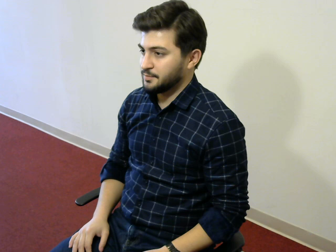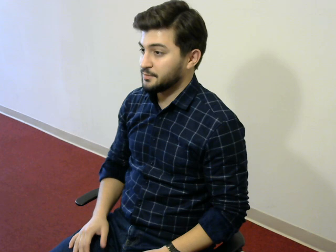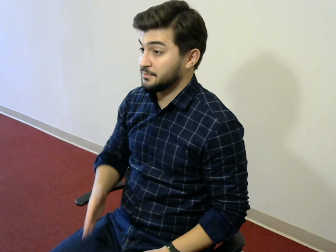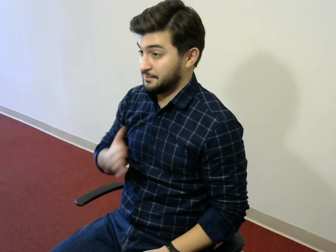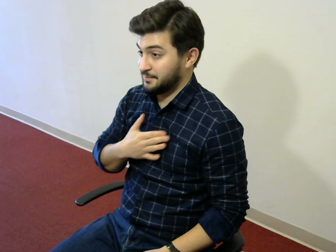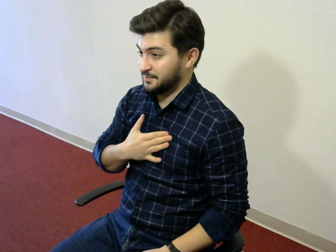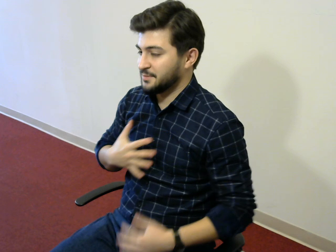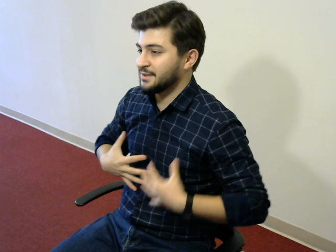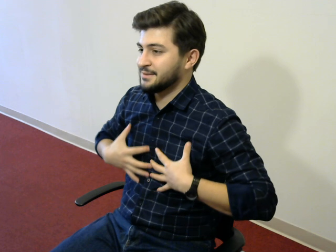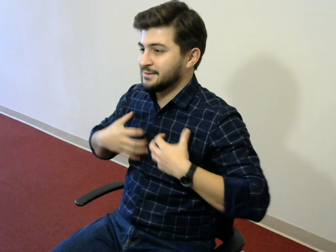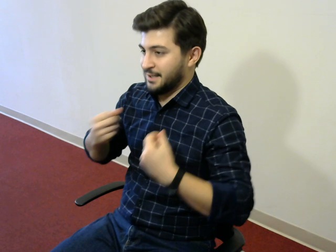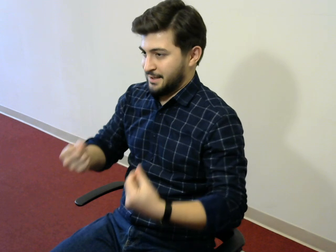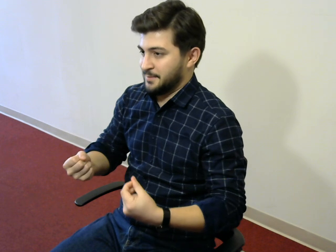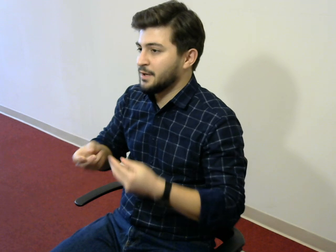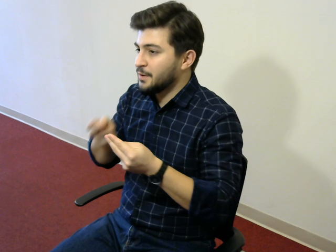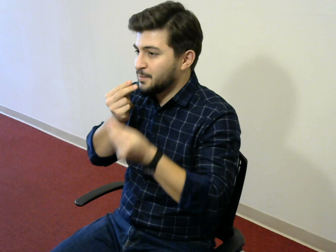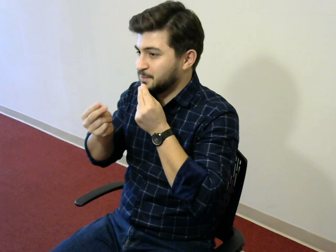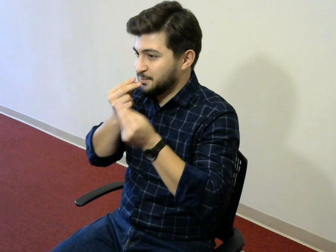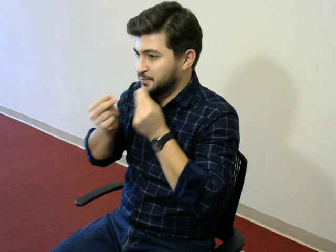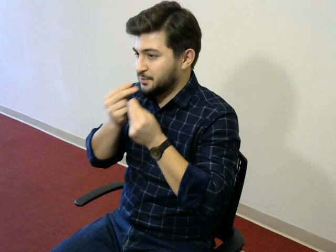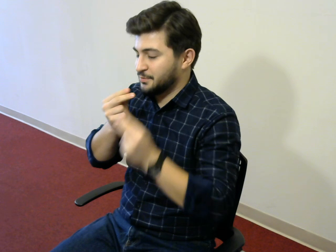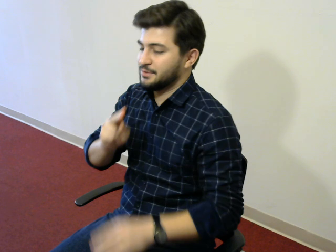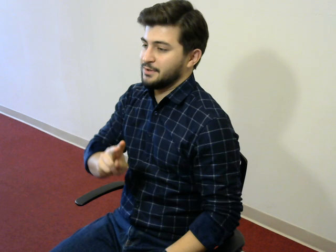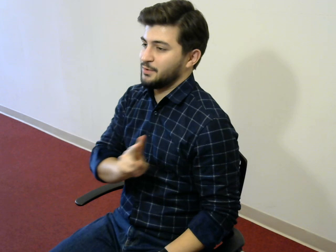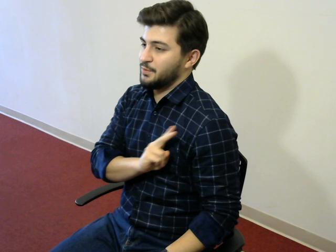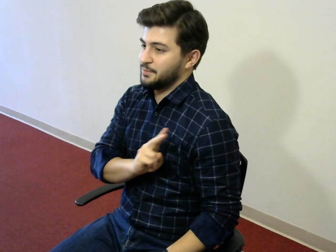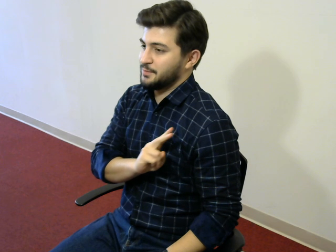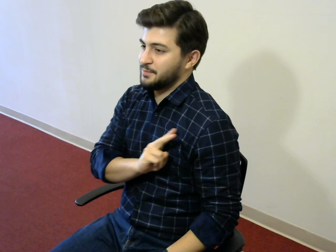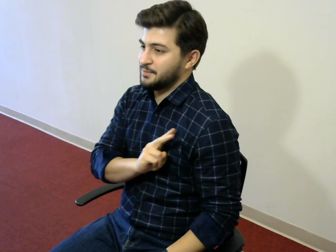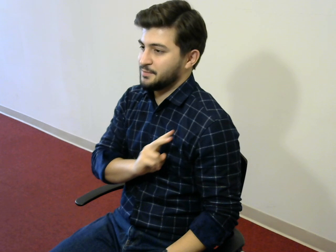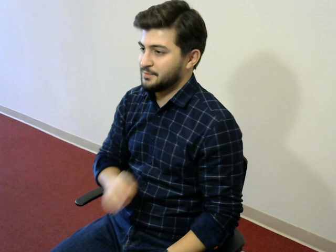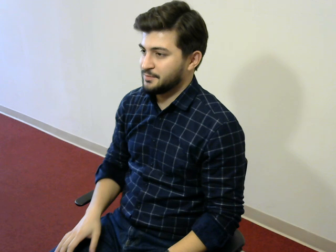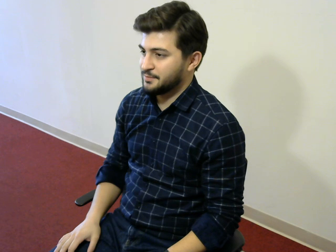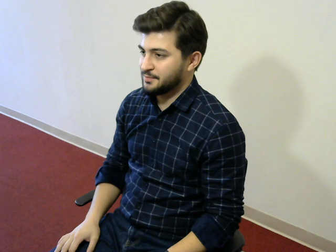Mən sağlam qidalanmağı sevirəm